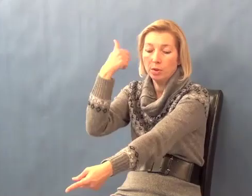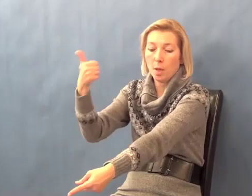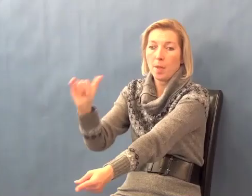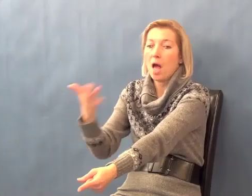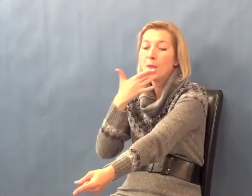Sama suszarka.